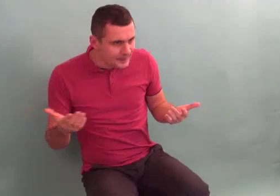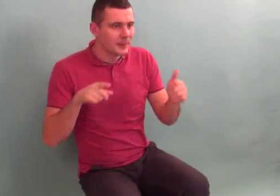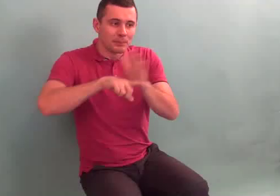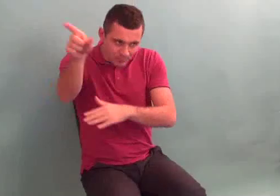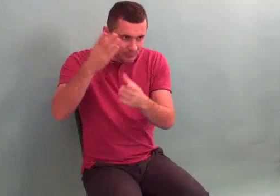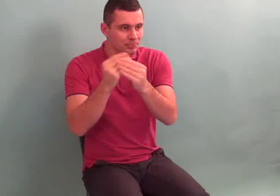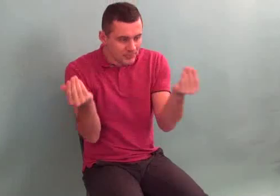Uciekł, zniknął.